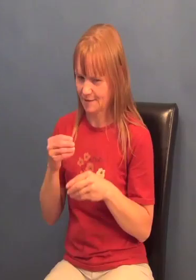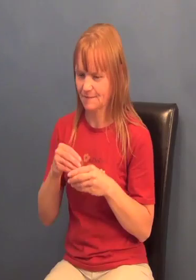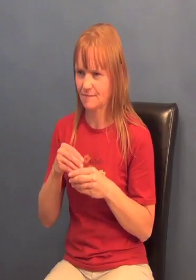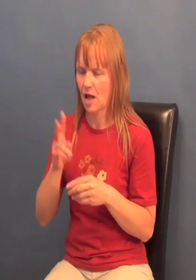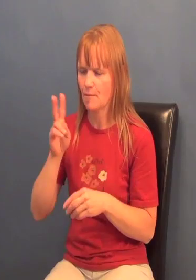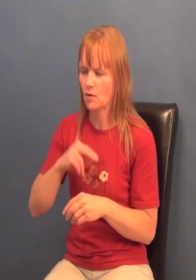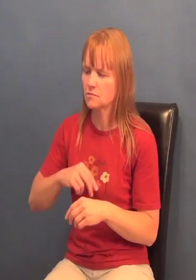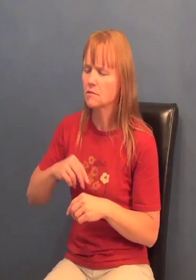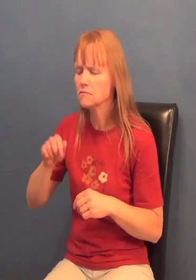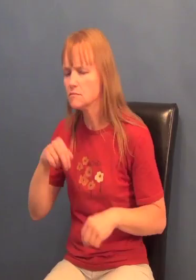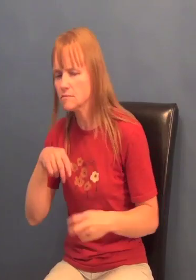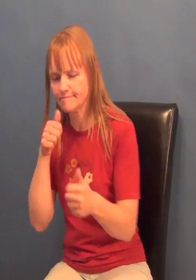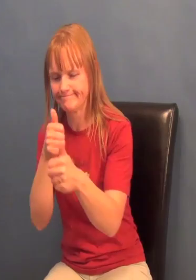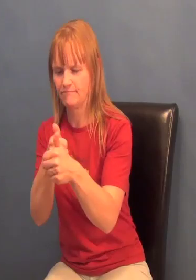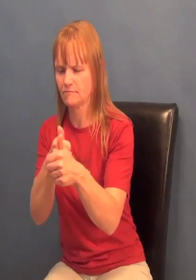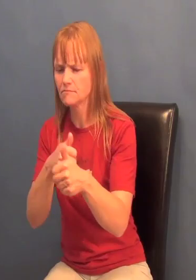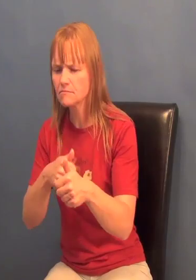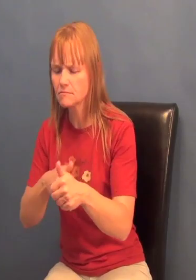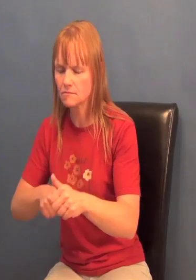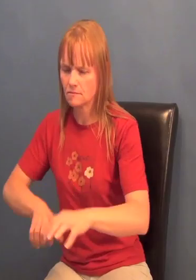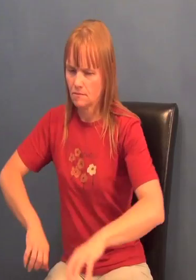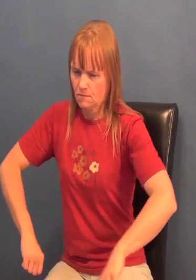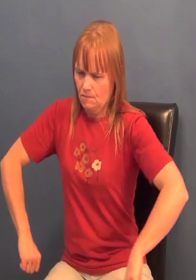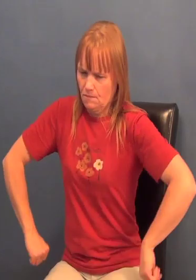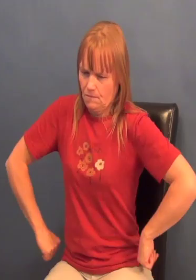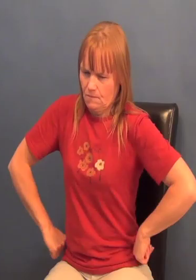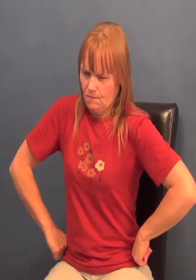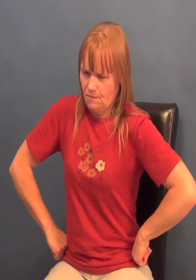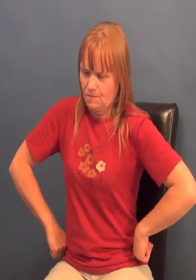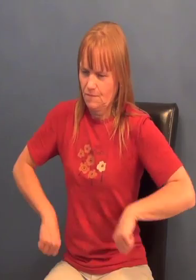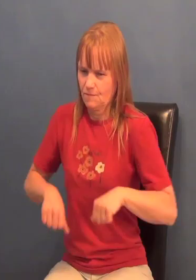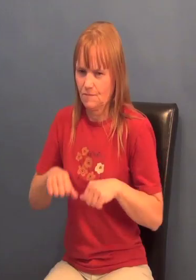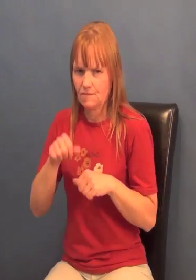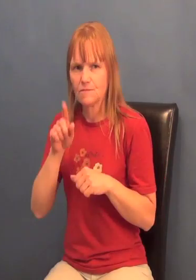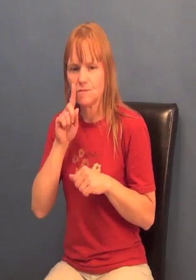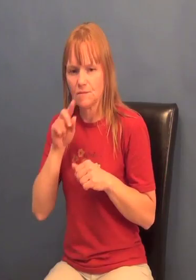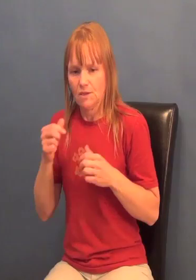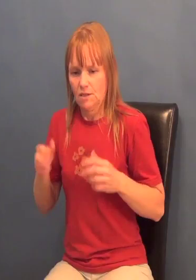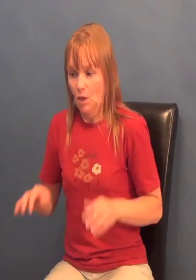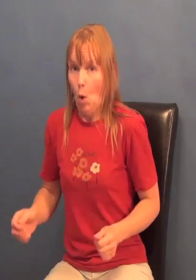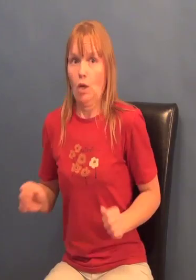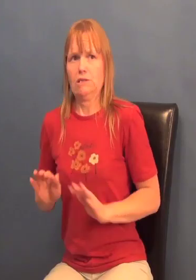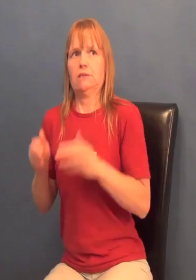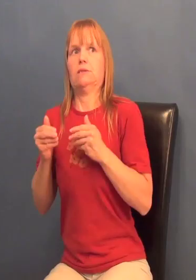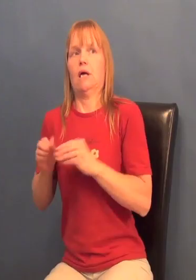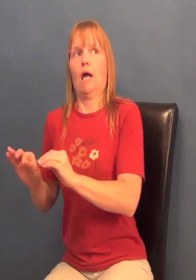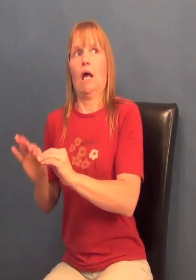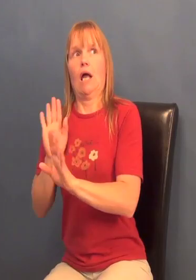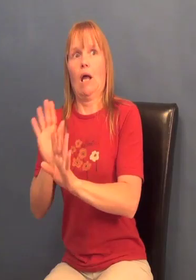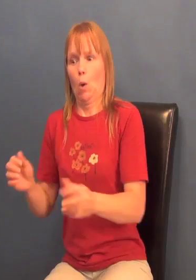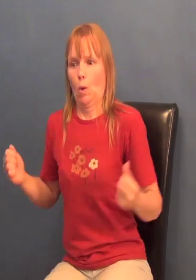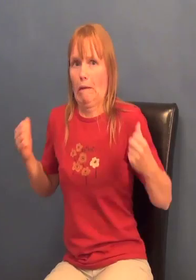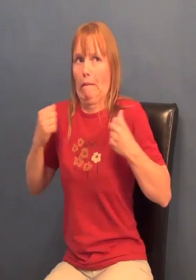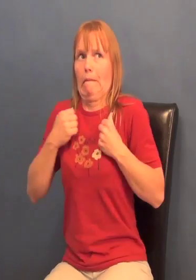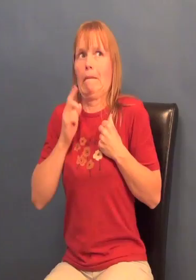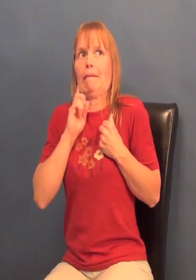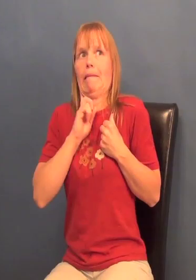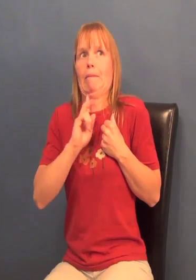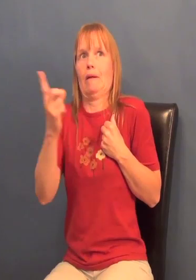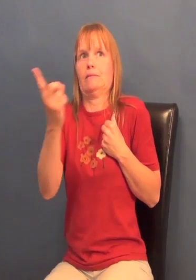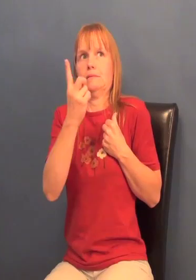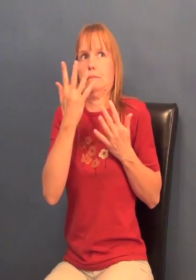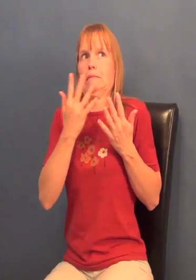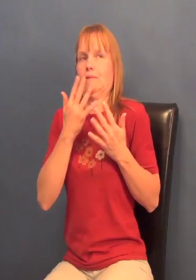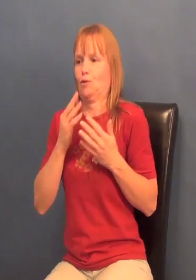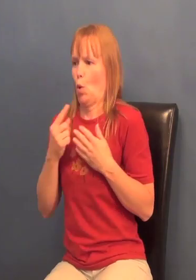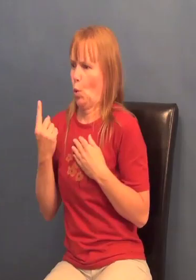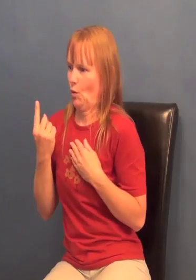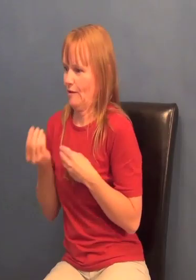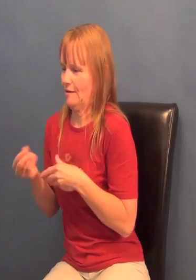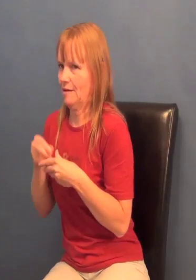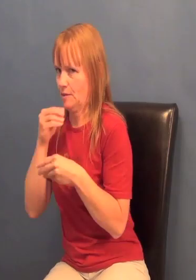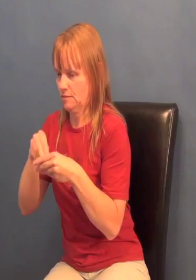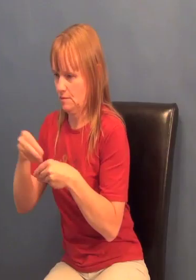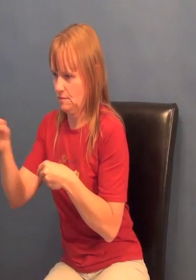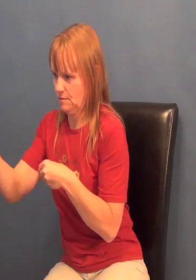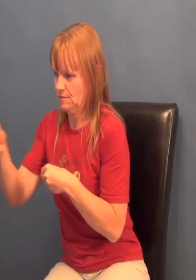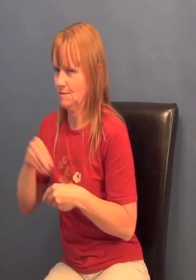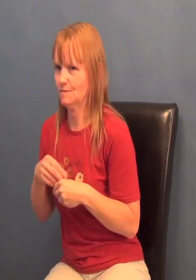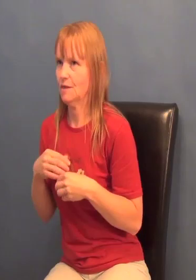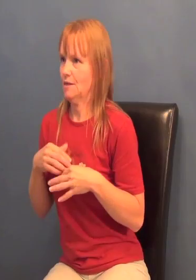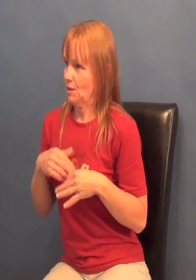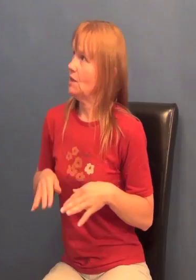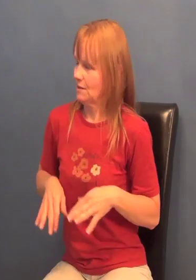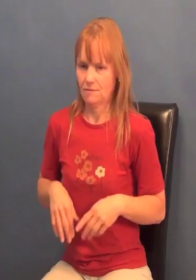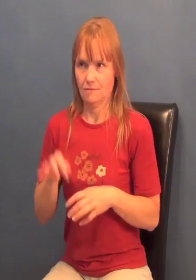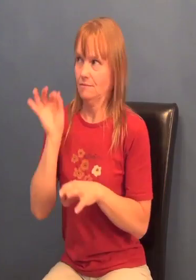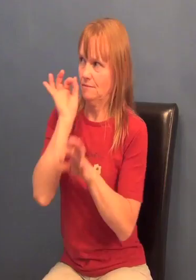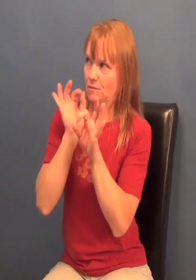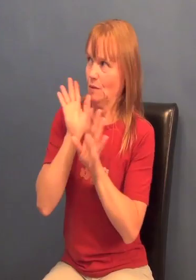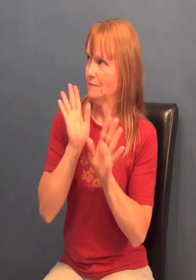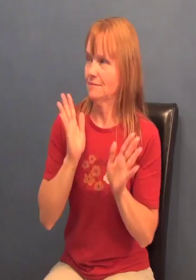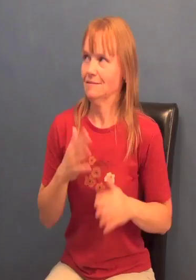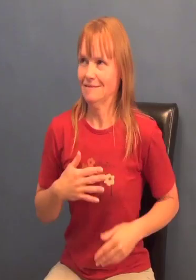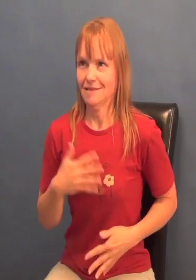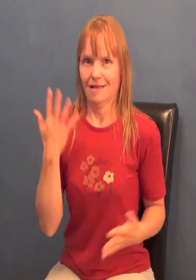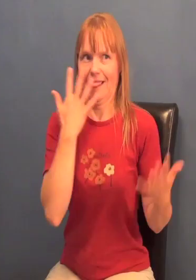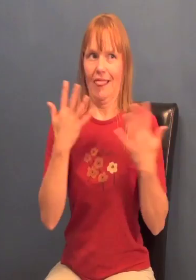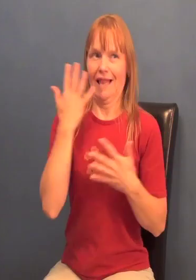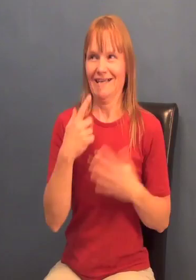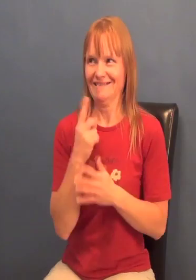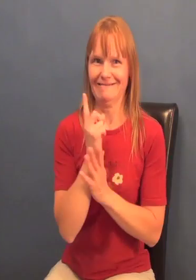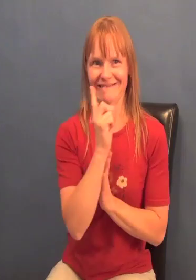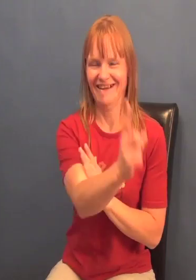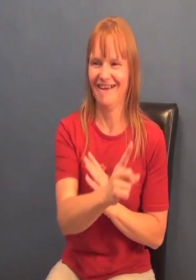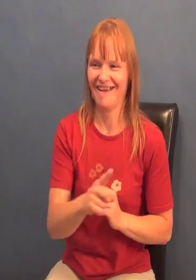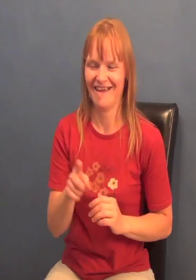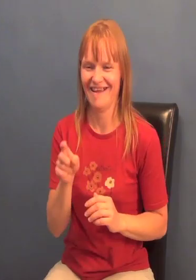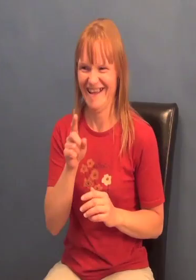Policjant cały czas obserwuje z boku. Jest niezręcznie. Przestraszony mężczyzna zakłada plecak. Oddaje babci monetę i odchodzi.